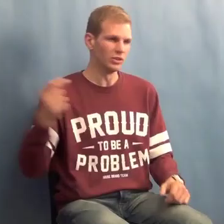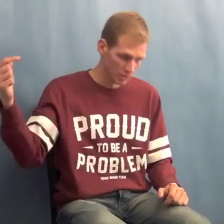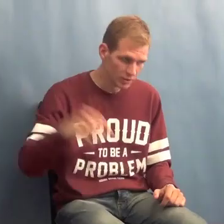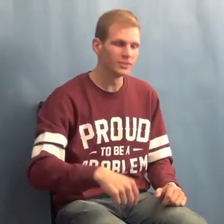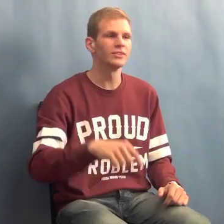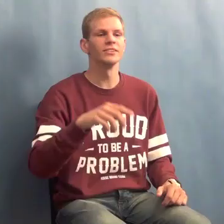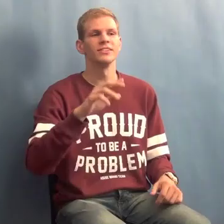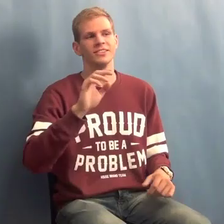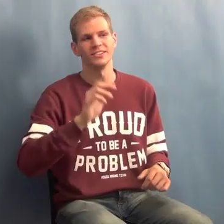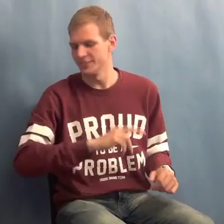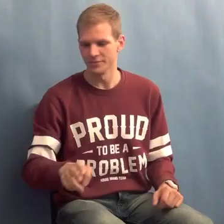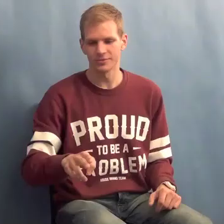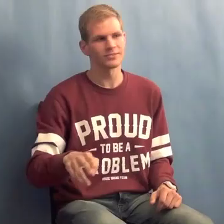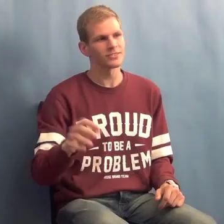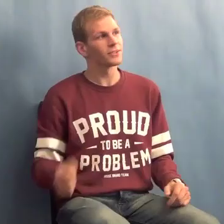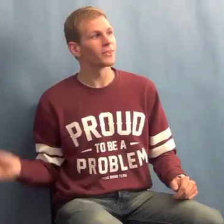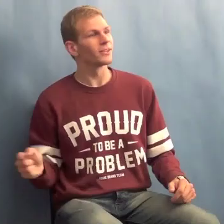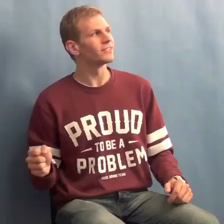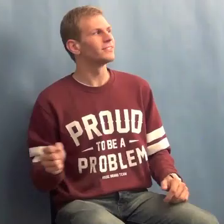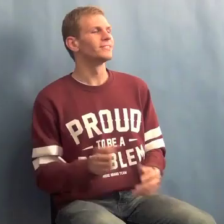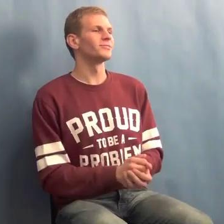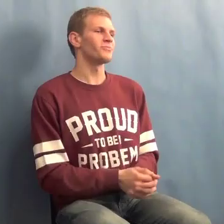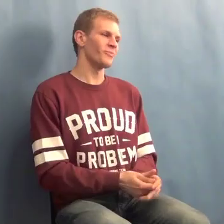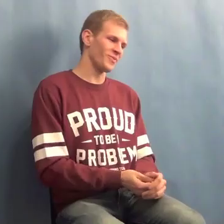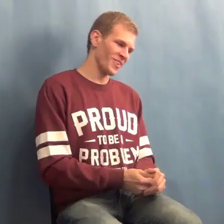Przyłapał go na tym jak chłopiec wyjmował z kieszeni coś, i chciał tym rzucić, ale w ostatniej chwili się zreflektował.